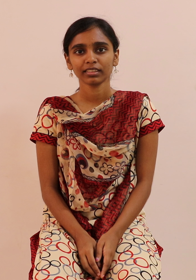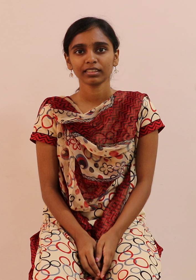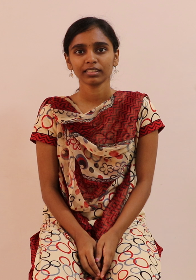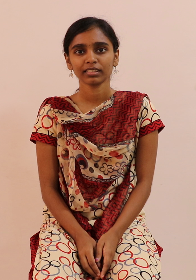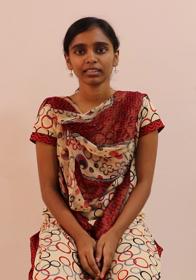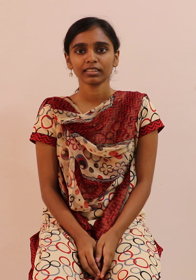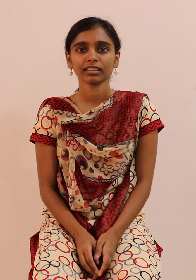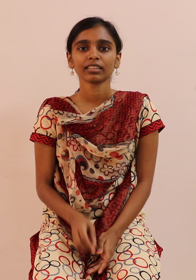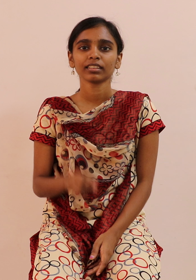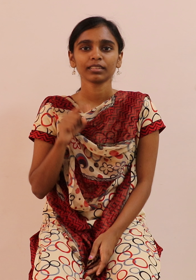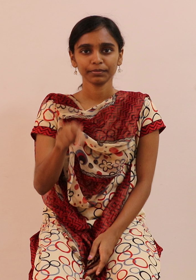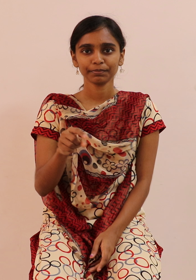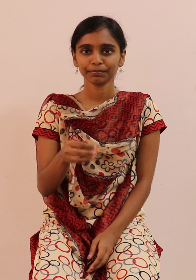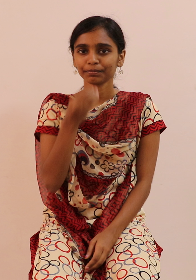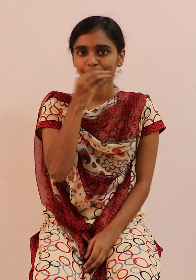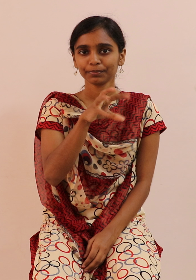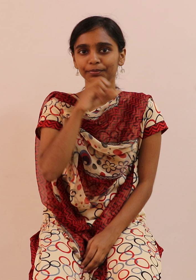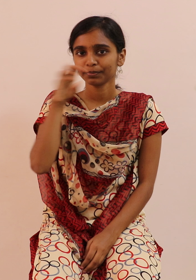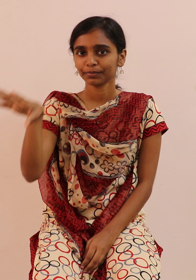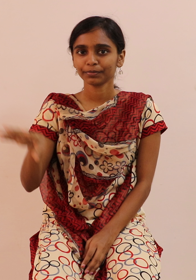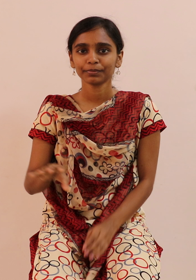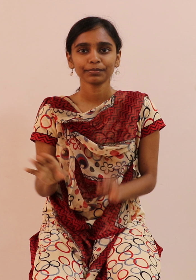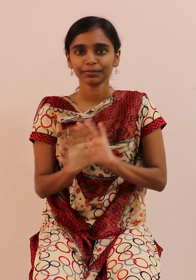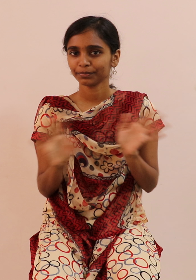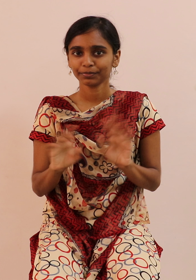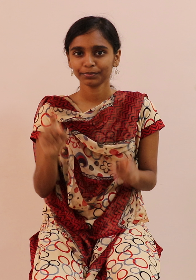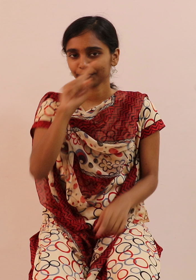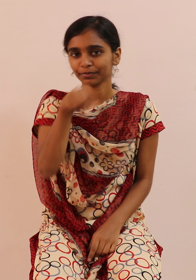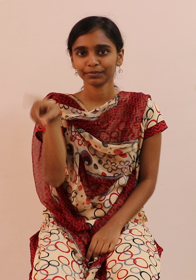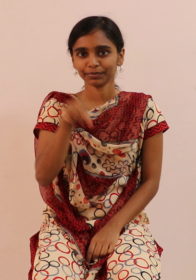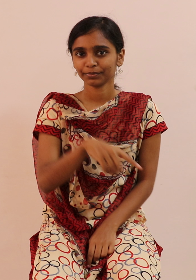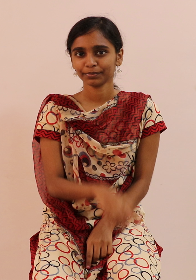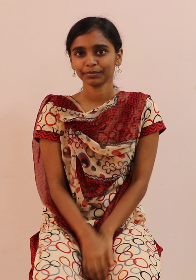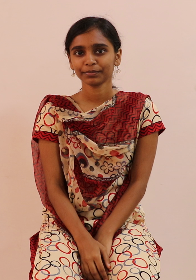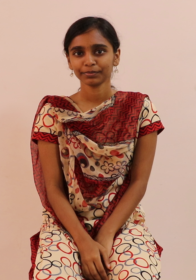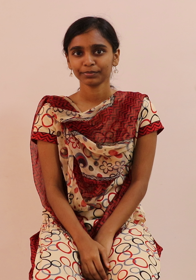do not abuse him